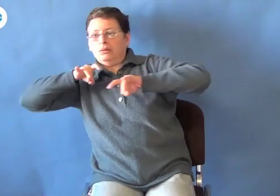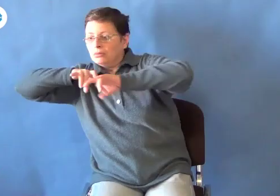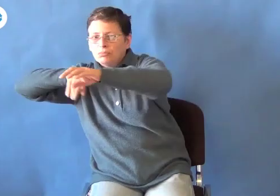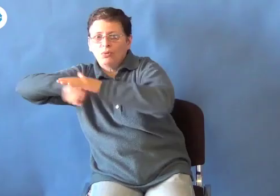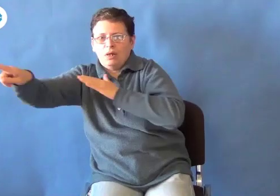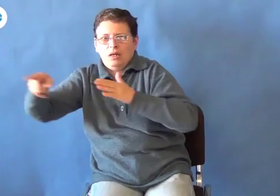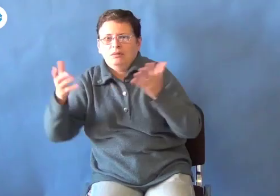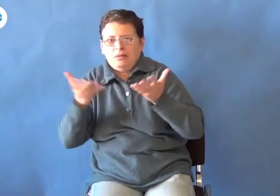Trzeba biec, uciekać.